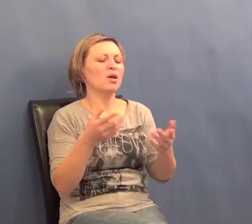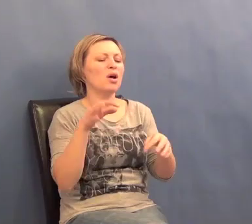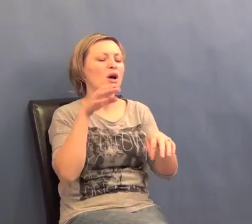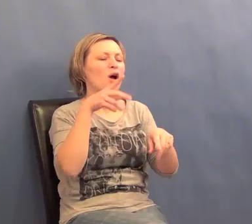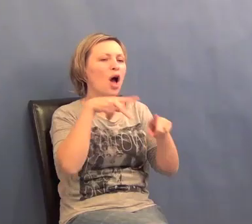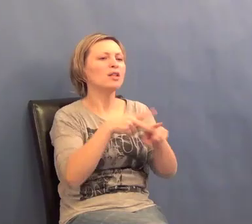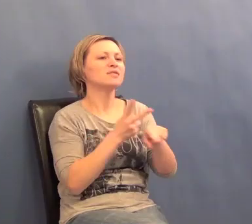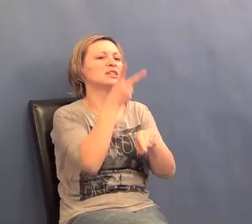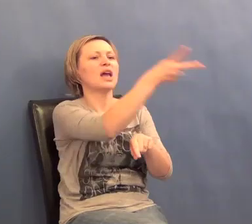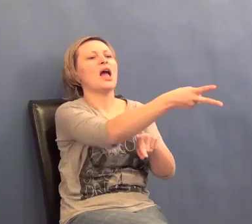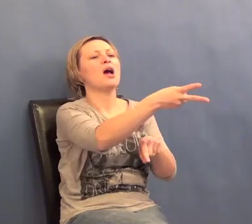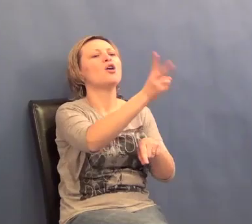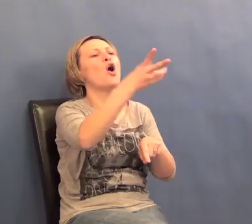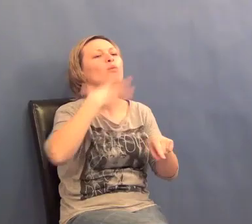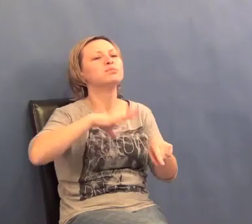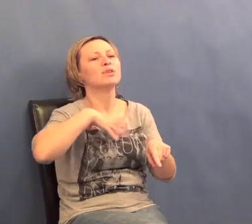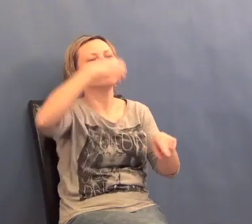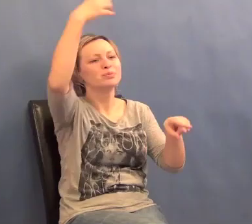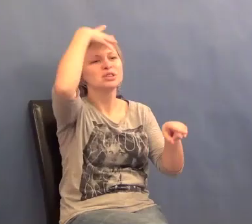Koń wchodzi, nie zważając na nikogo i bierze prysznic.